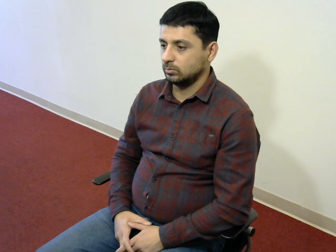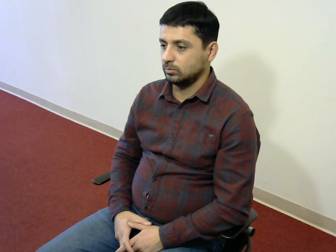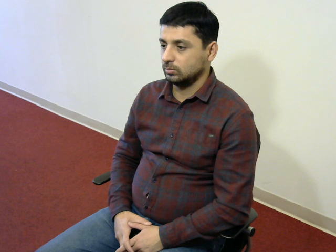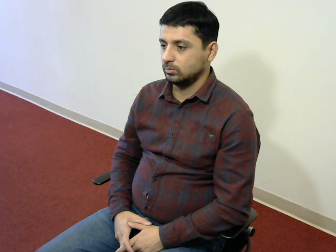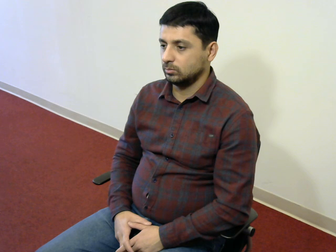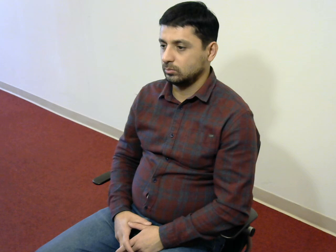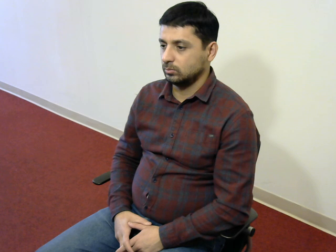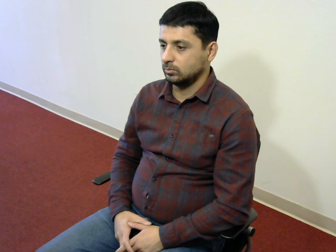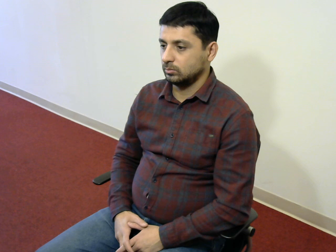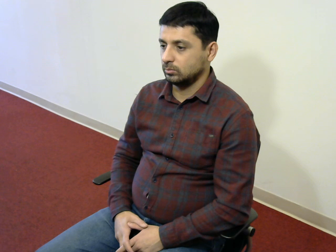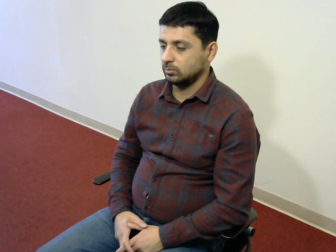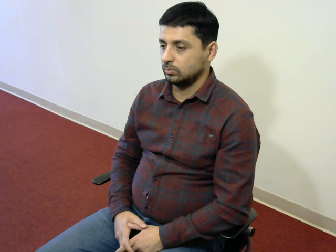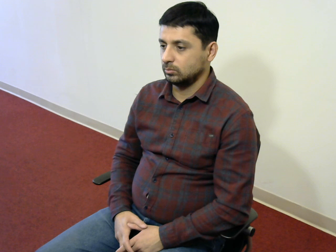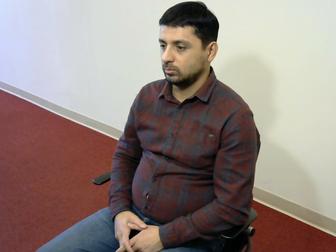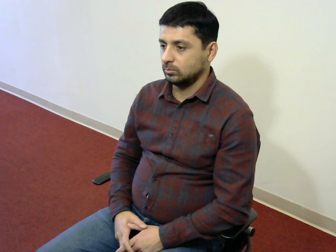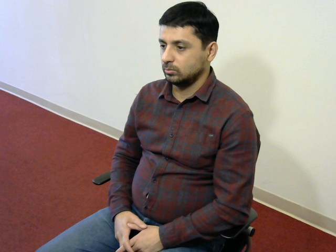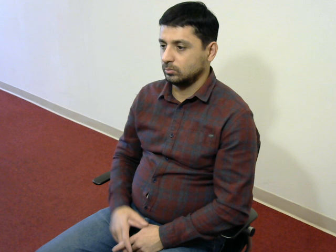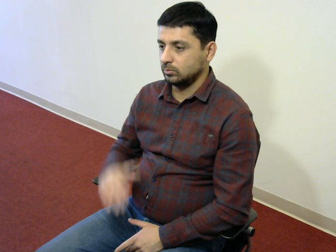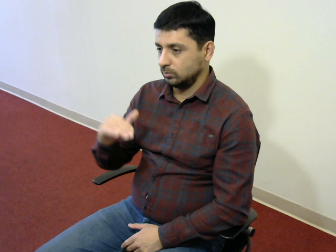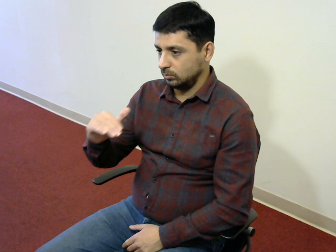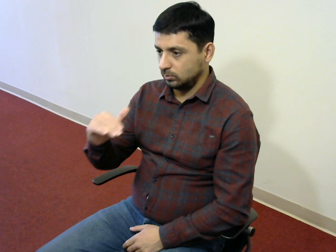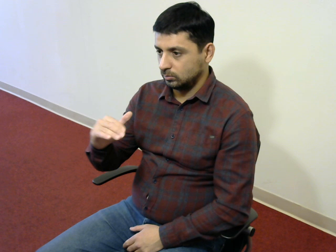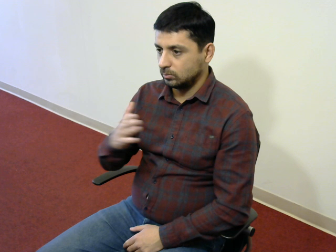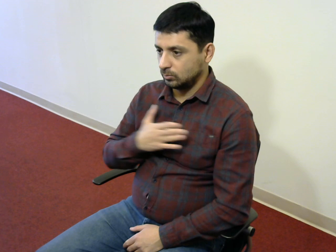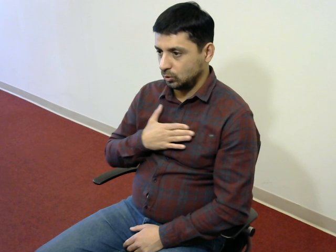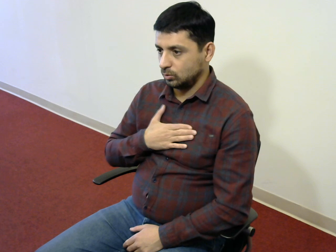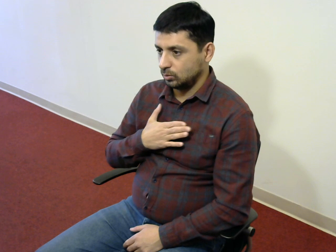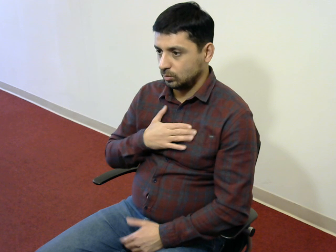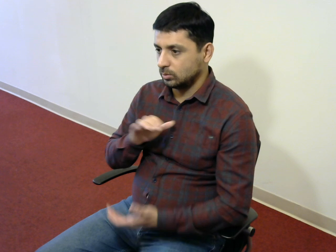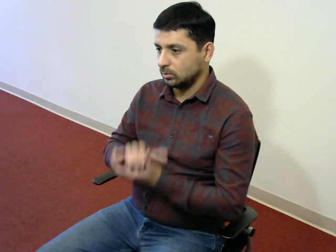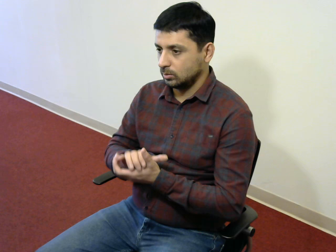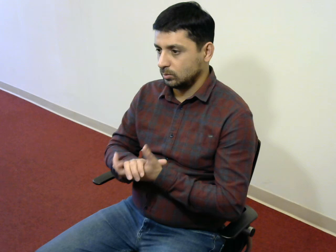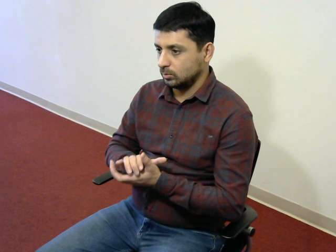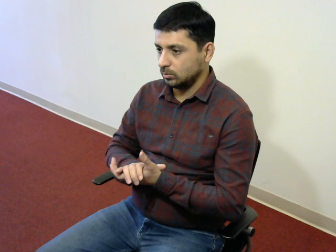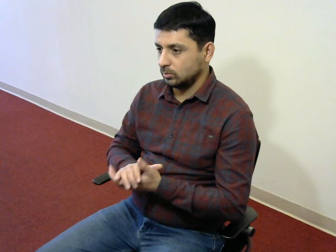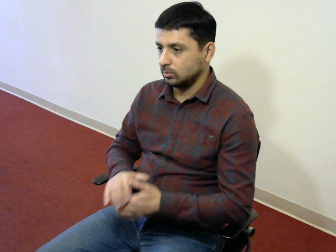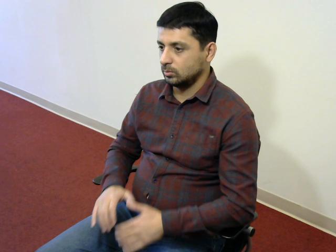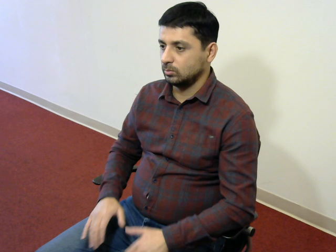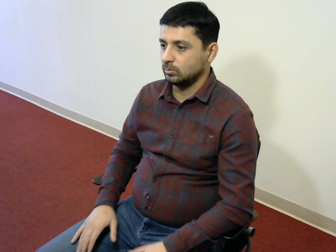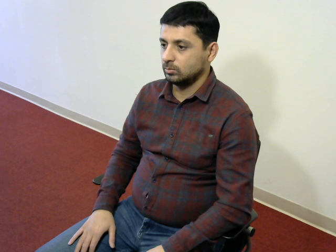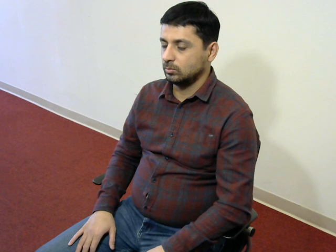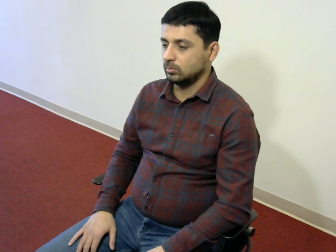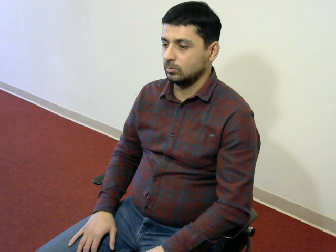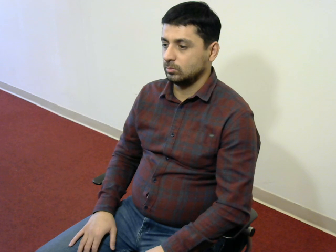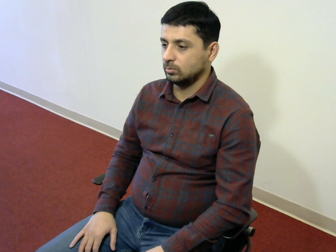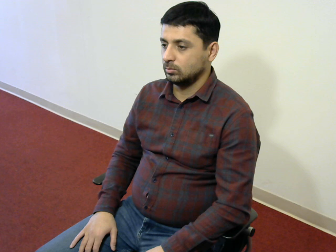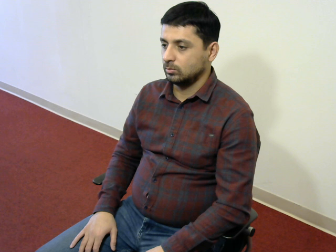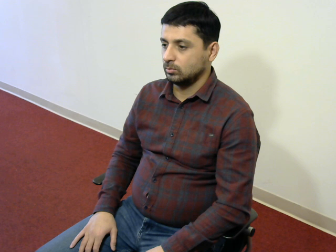Siz mənə tanış gəlirsiniz